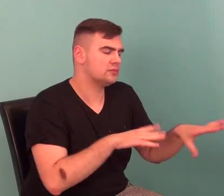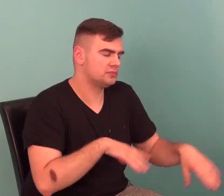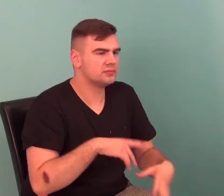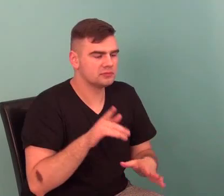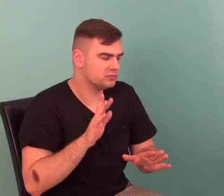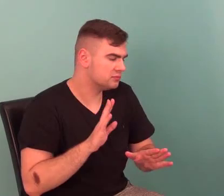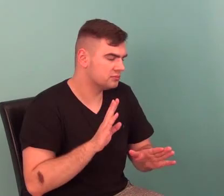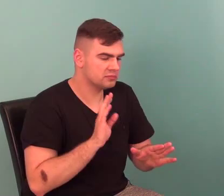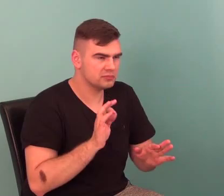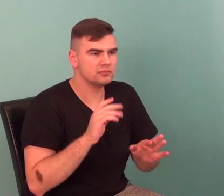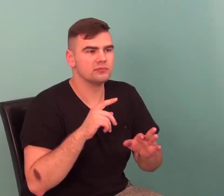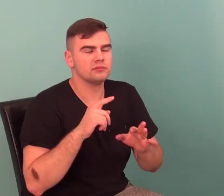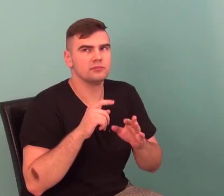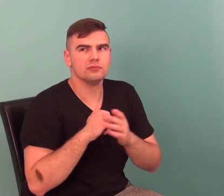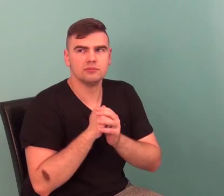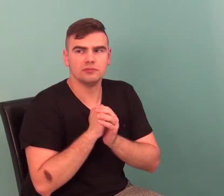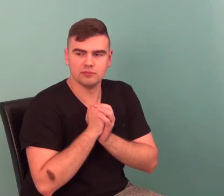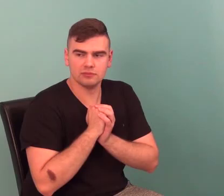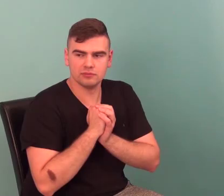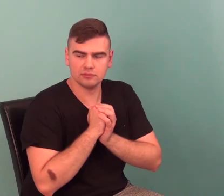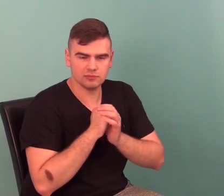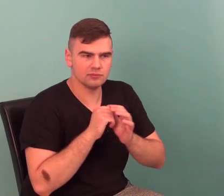Rozgląda się i jest dobrze.